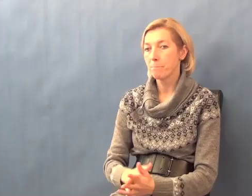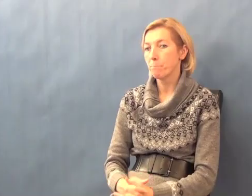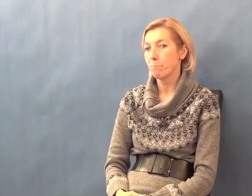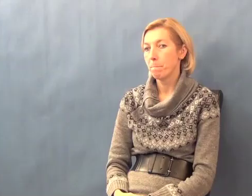Tak.